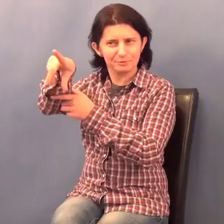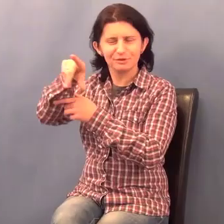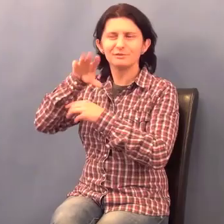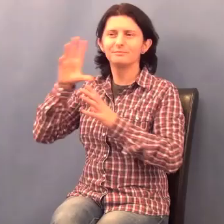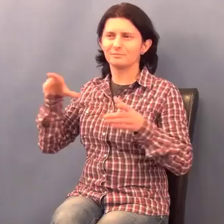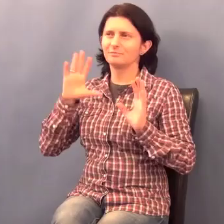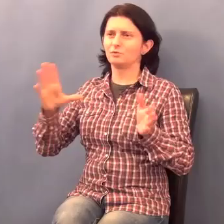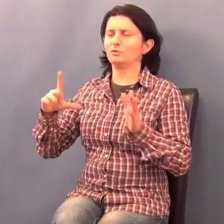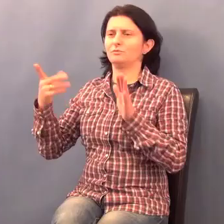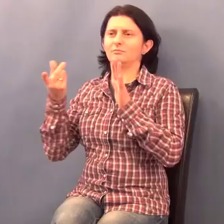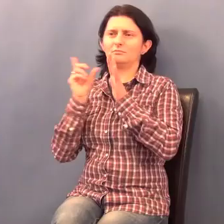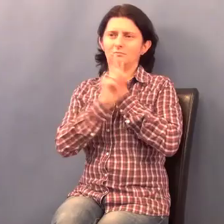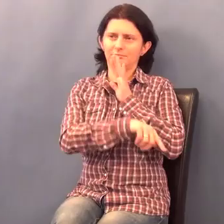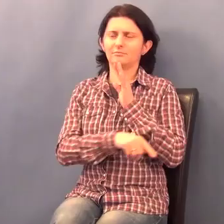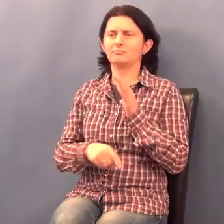Po usłyszeniu dźwięku poszła sobie.